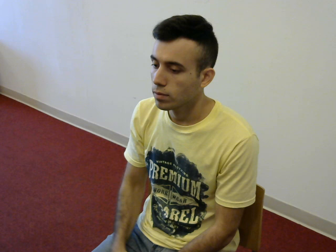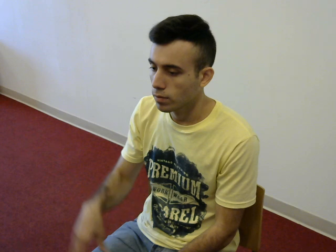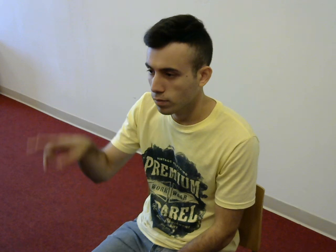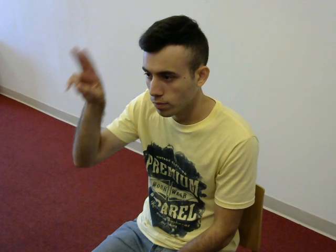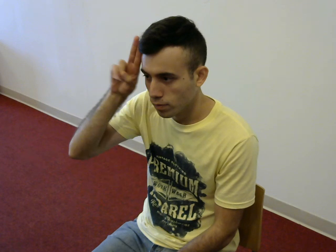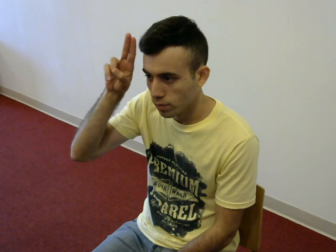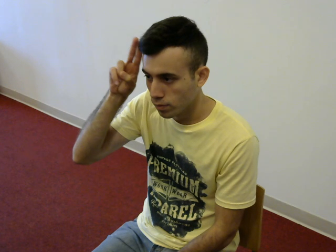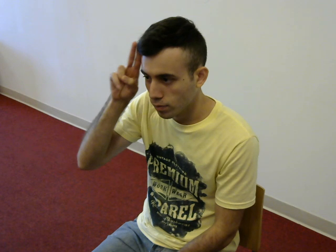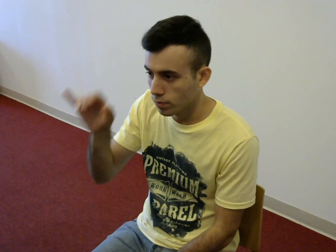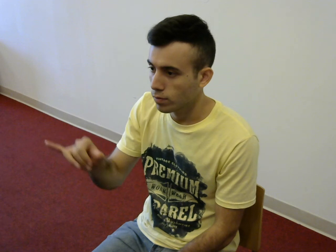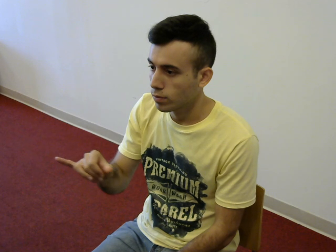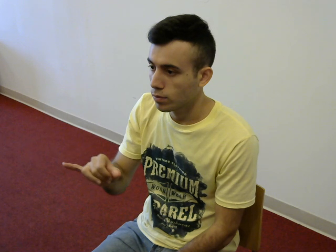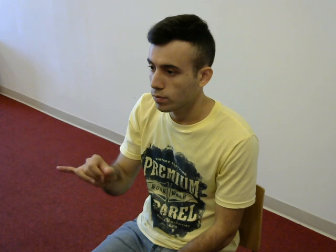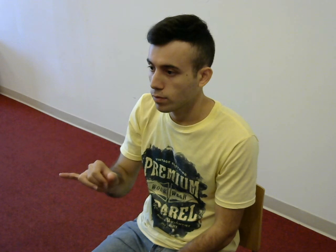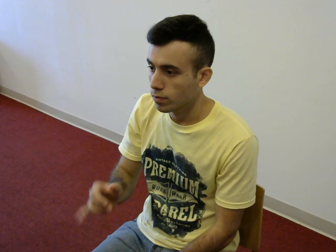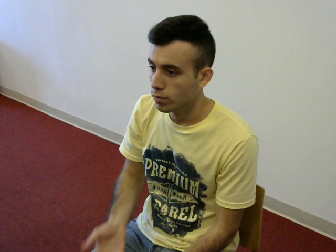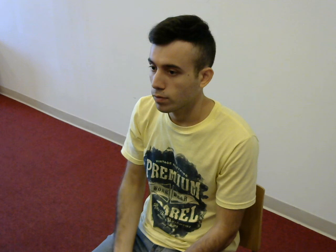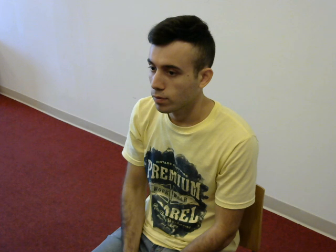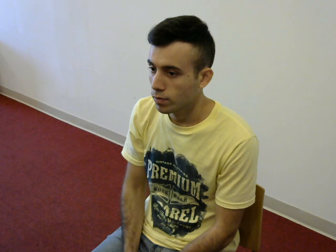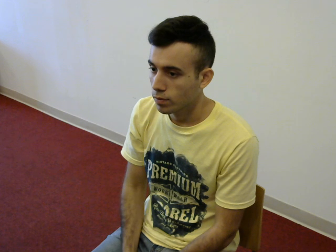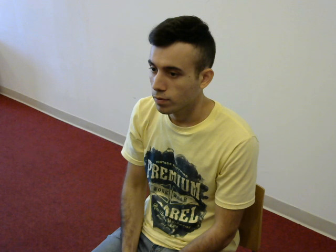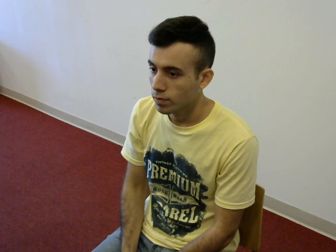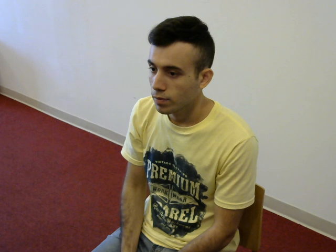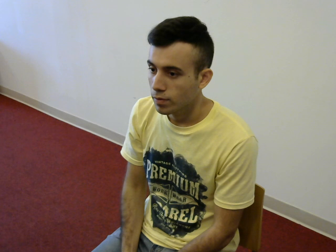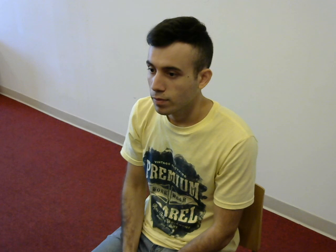Ayaqyolu hardadır?